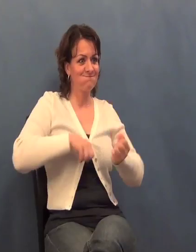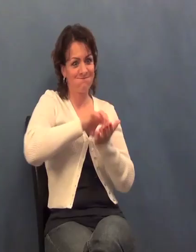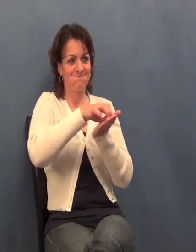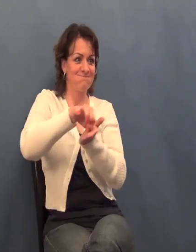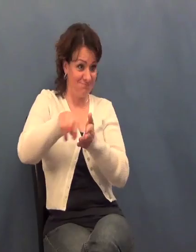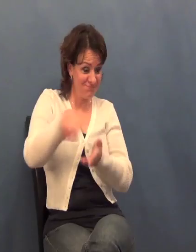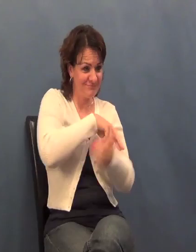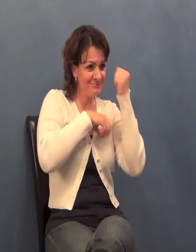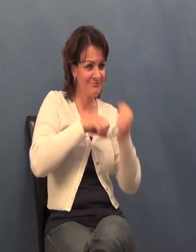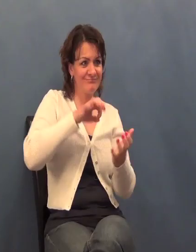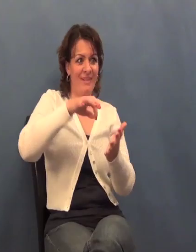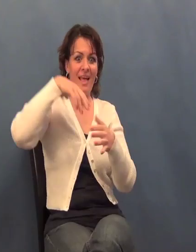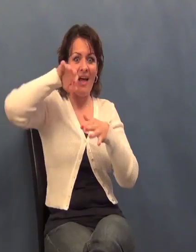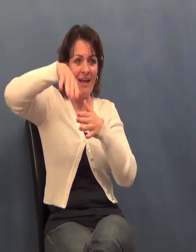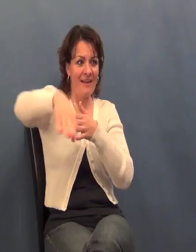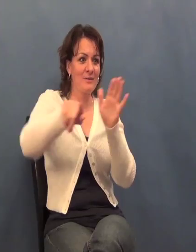Nie może wrócić, idzie dalej, aż do ...